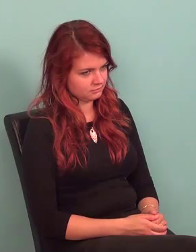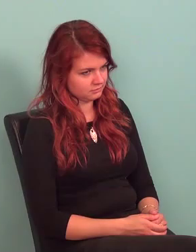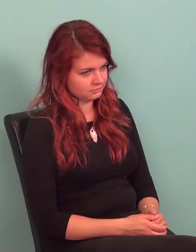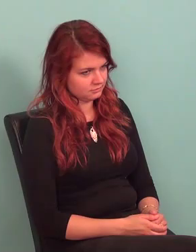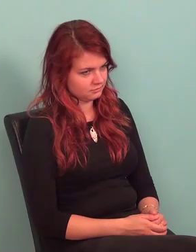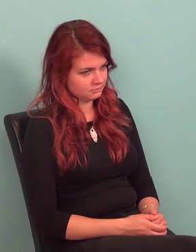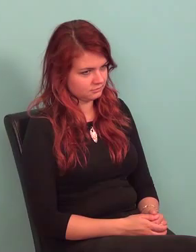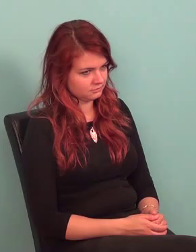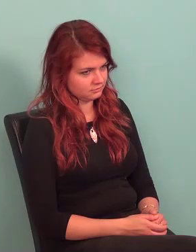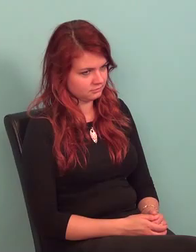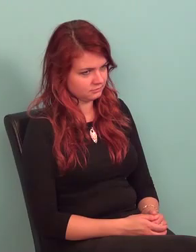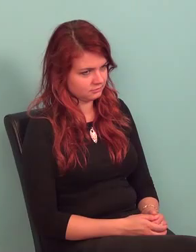Idzie szybko.